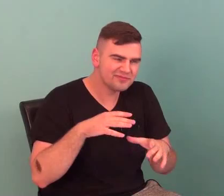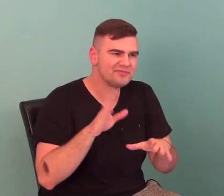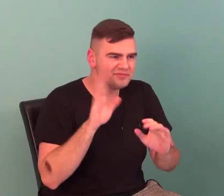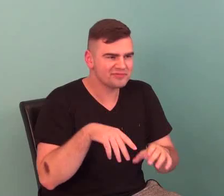Dobra.